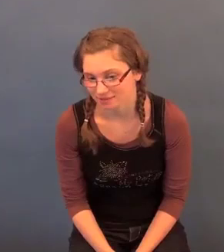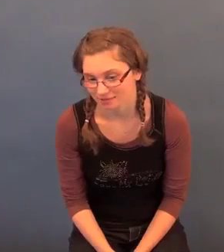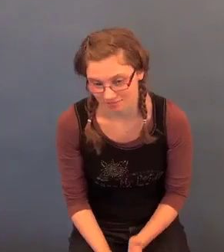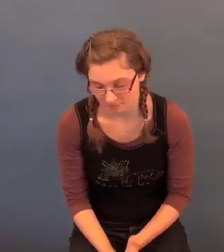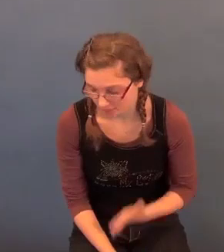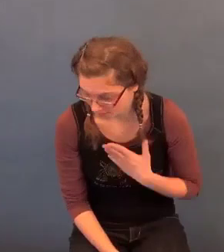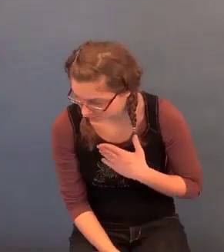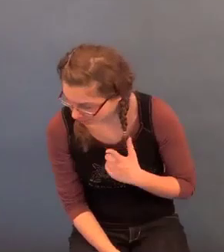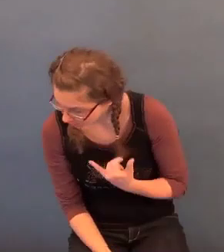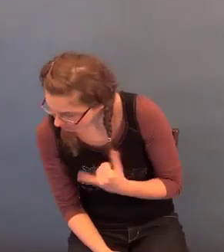Sobota jest inna.